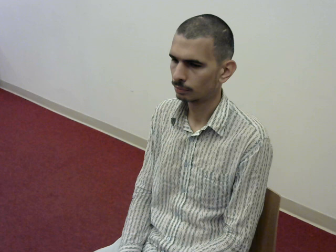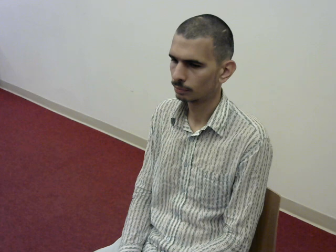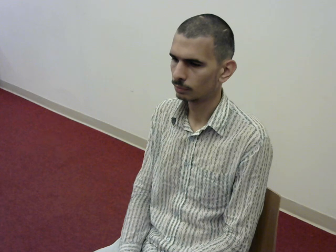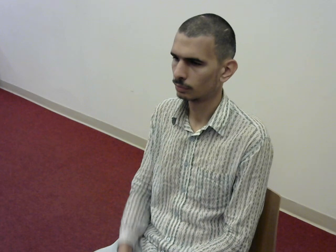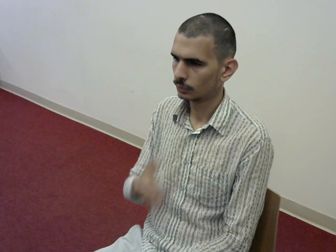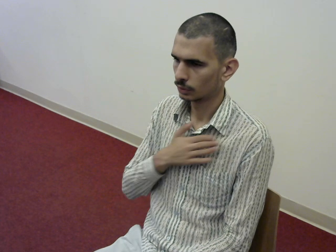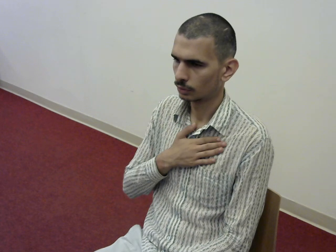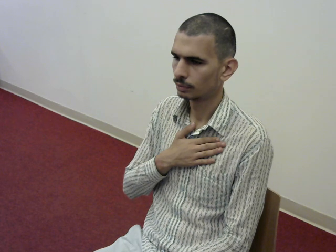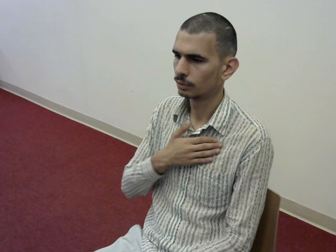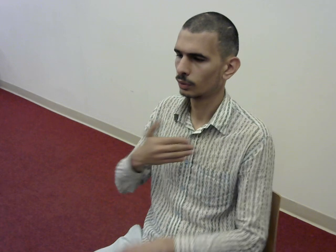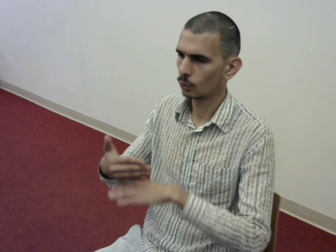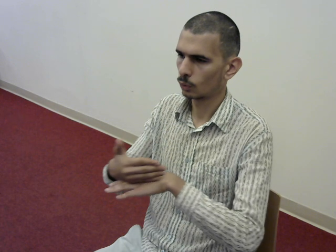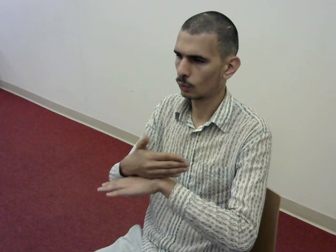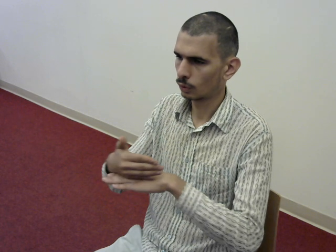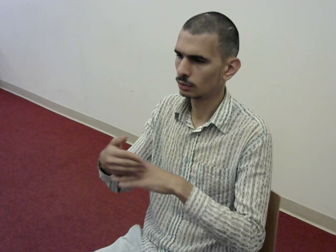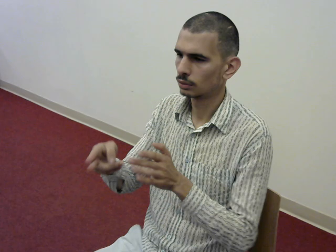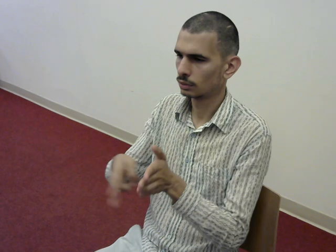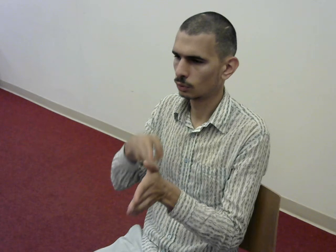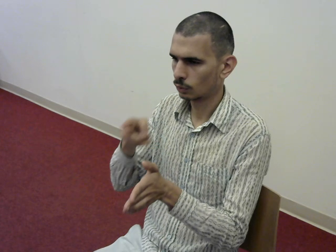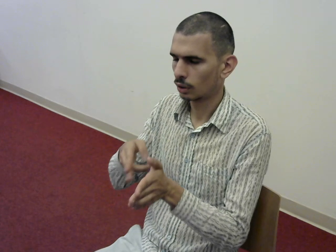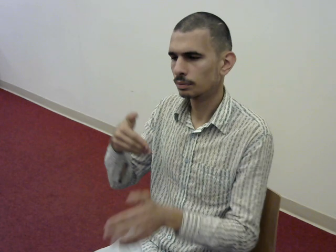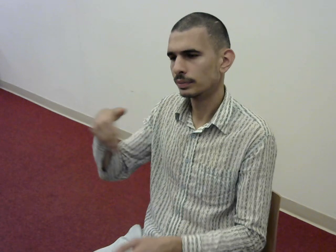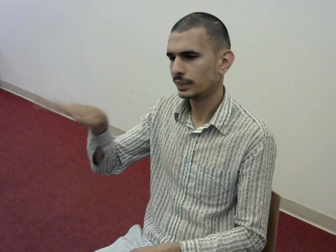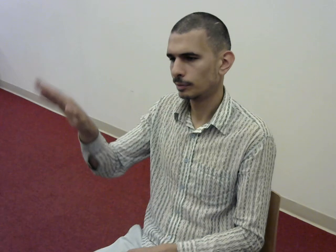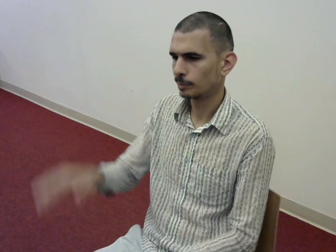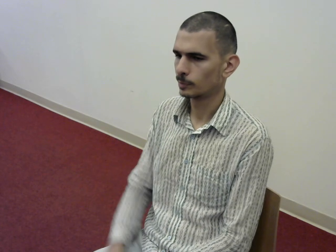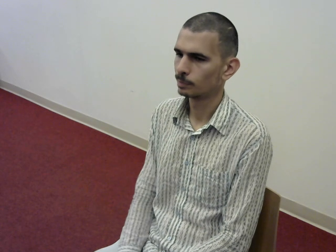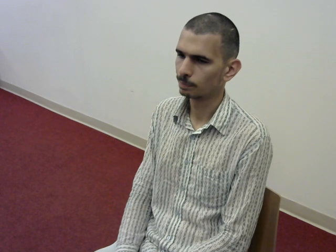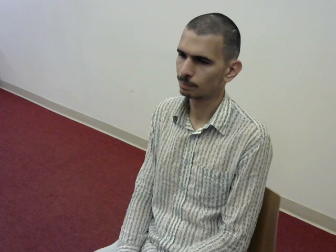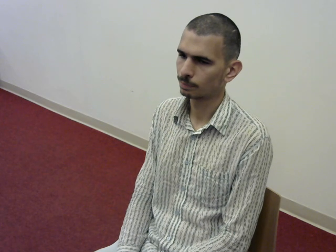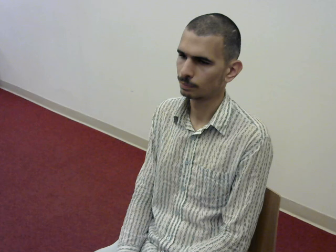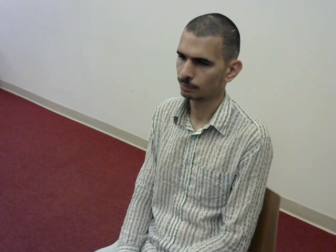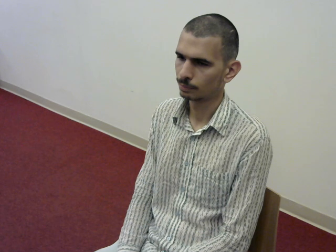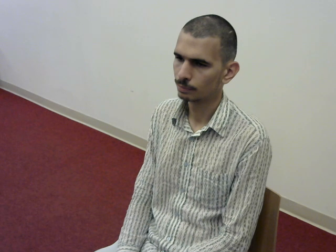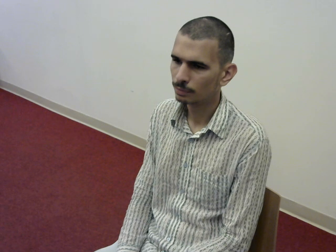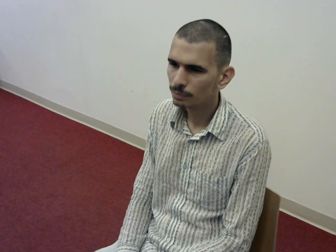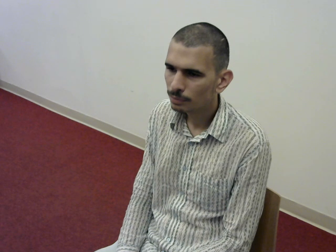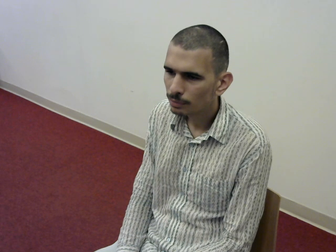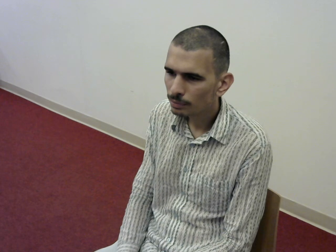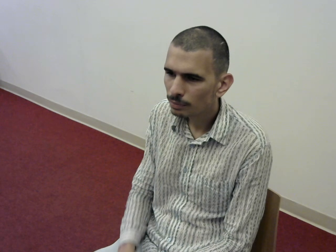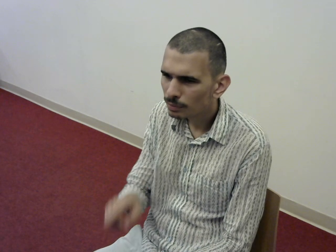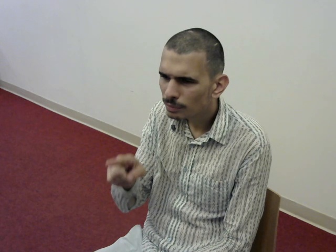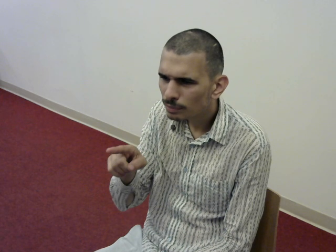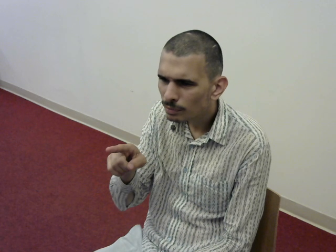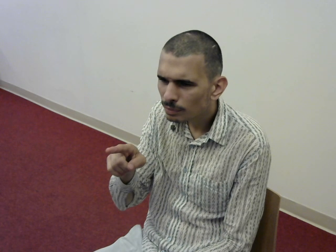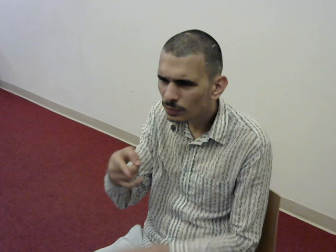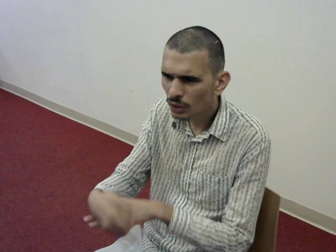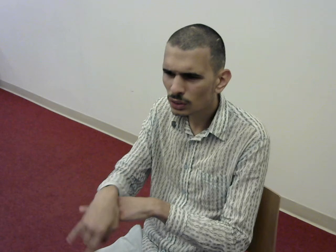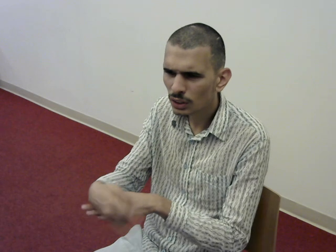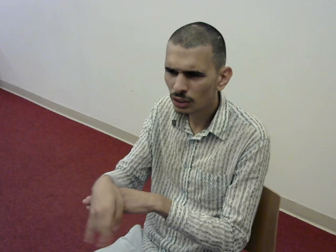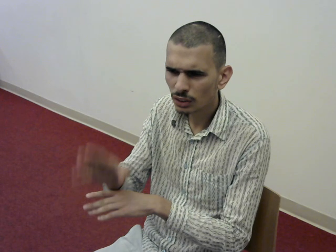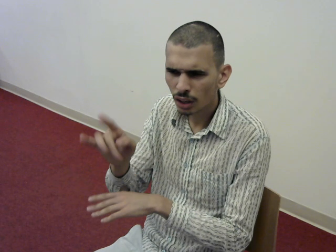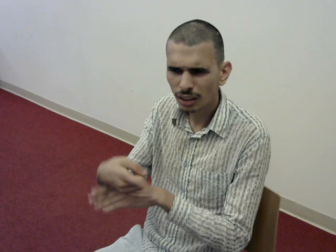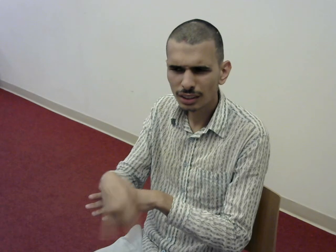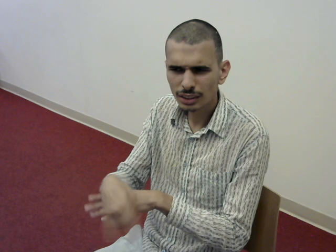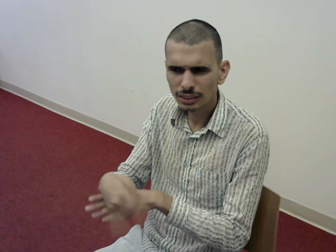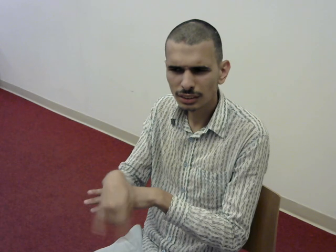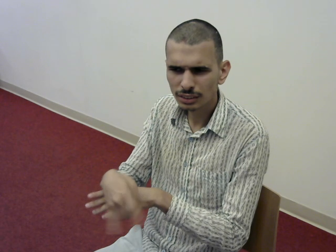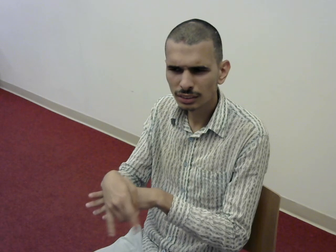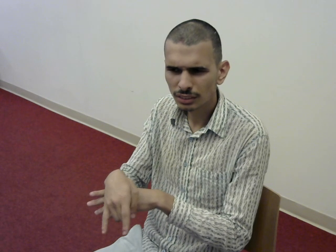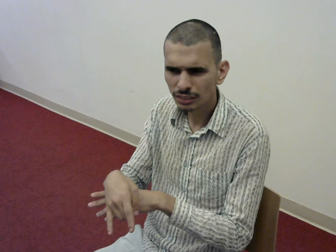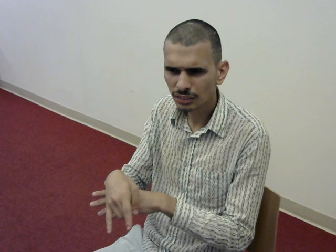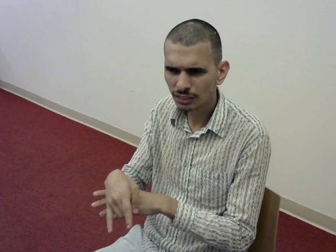Mən Sumqayıta qatarla gedirəm